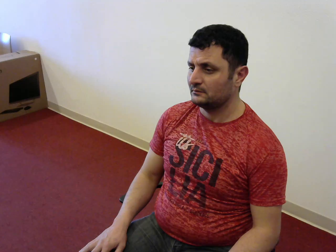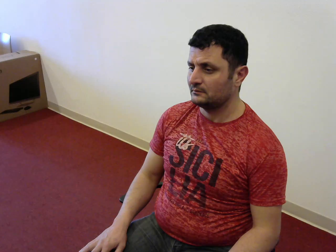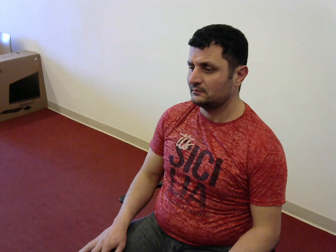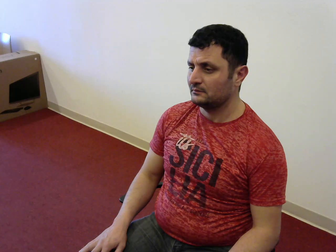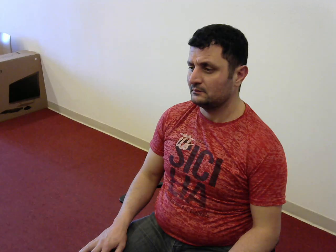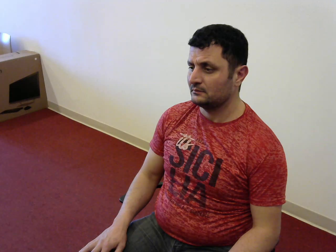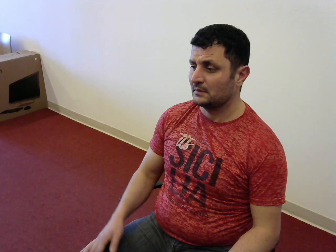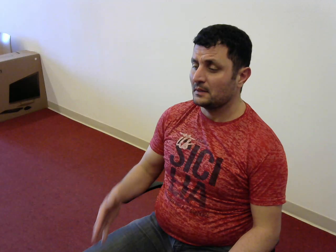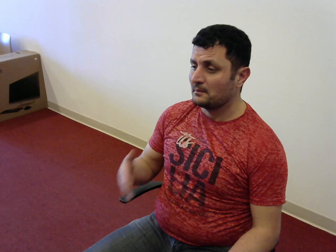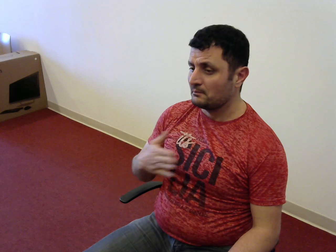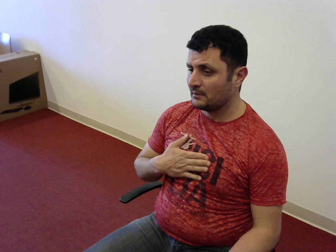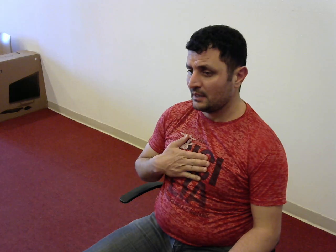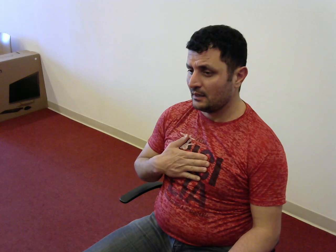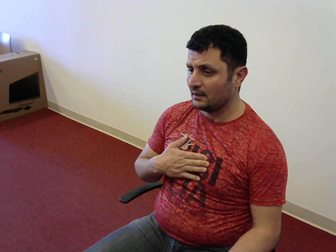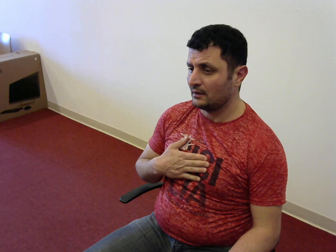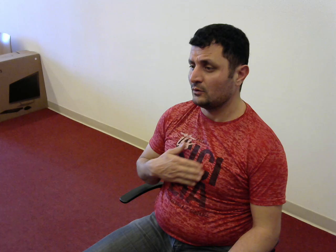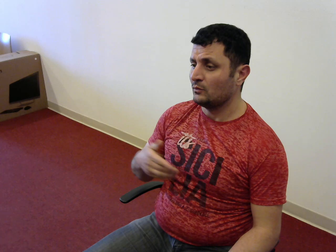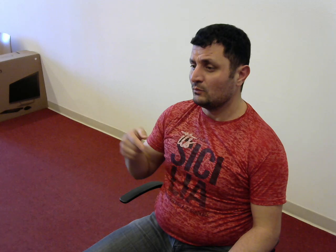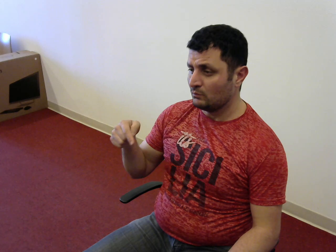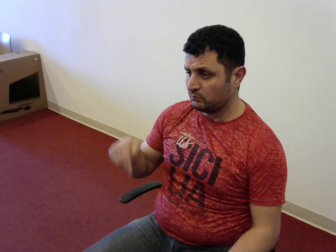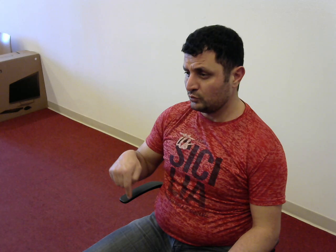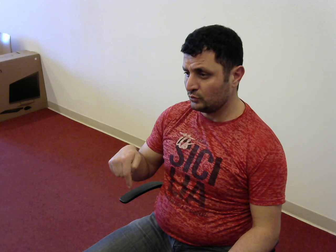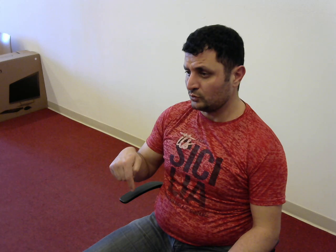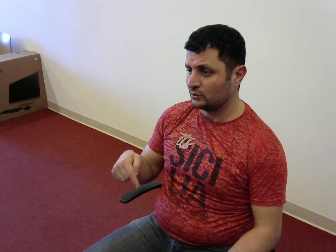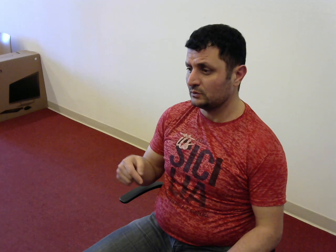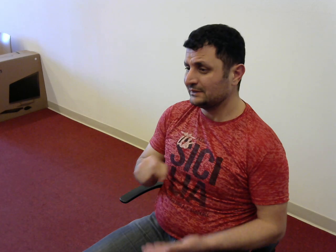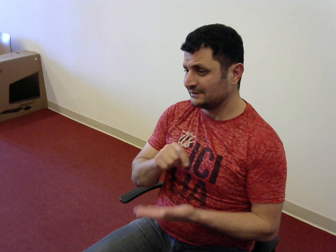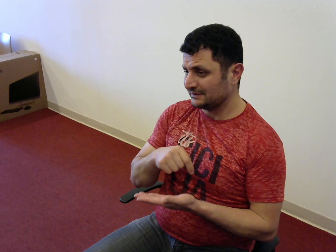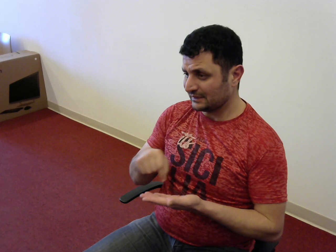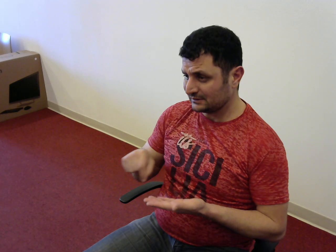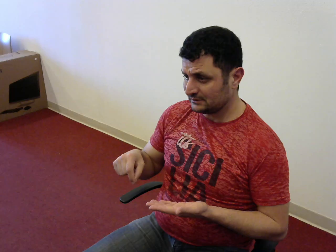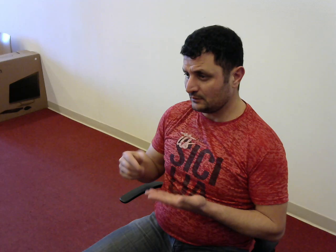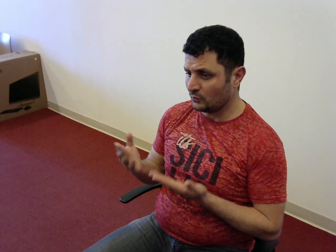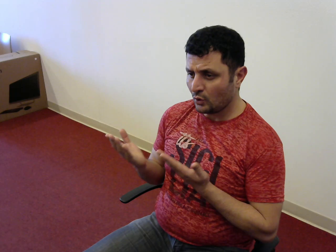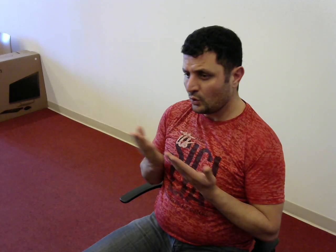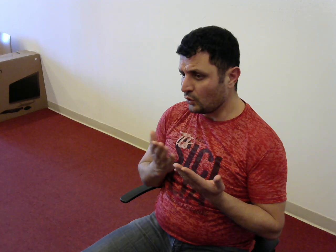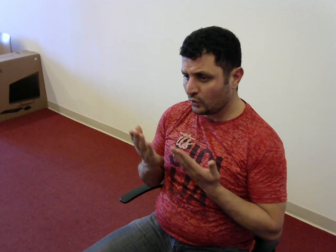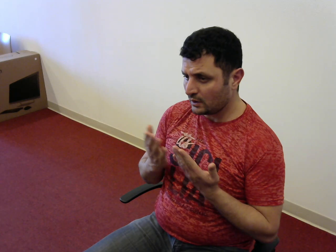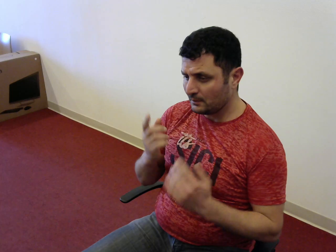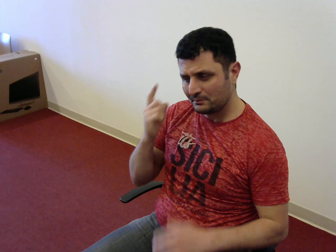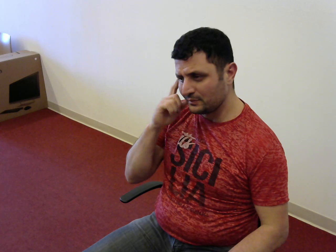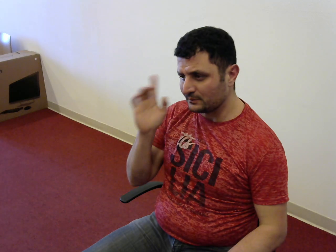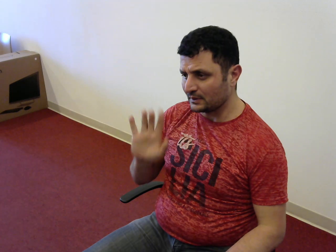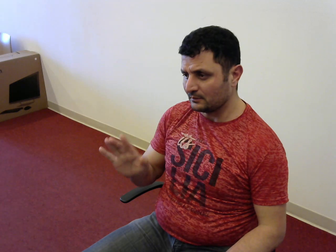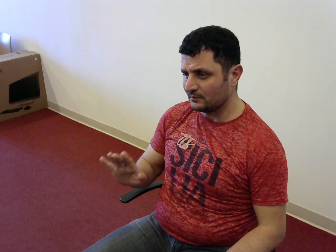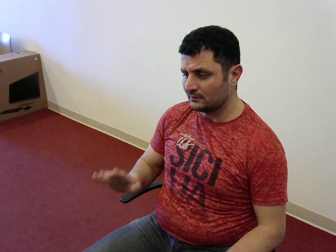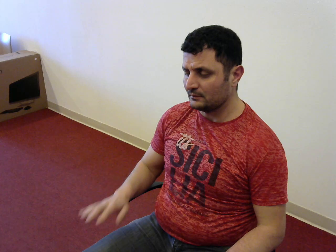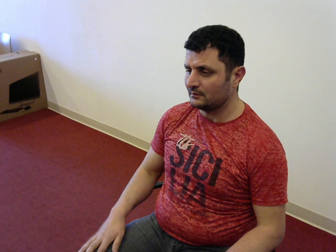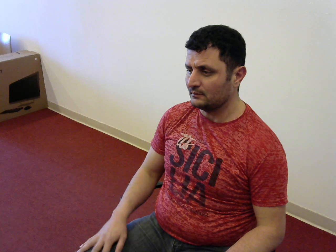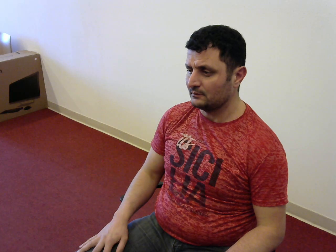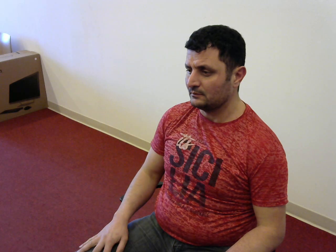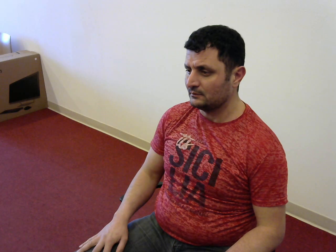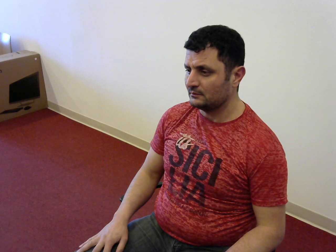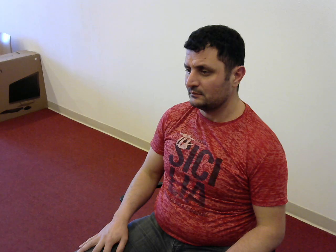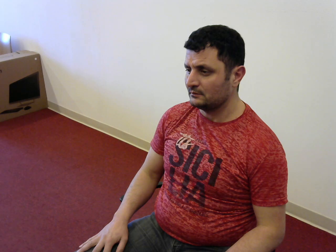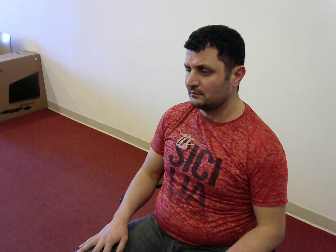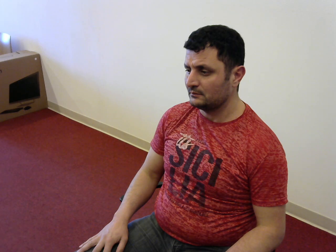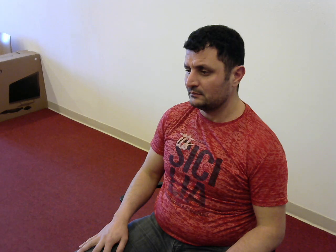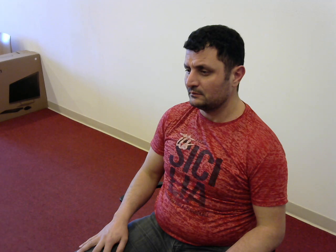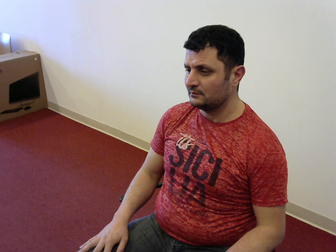Mən bu yazını oxuya bilmirəm